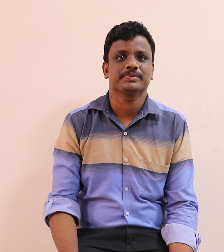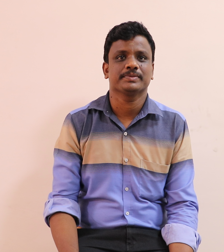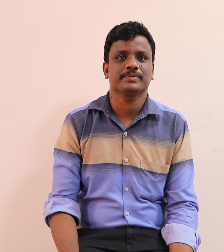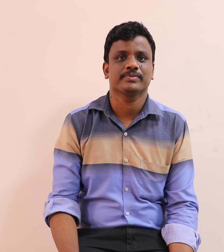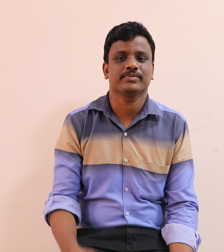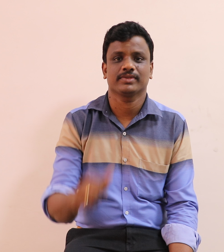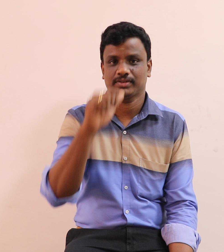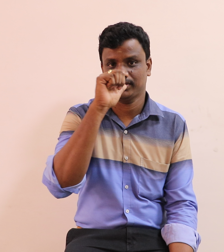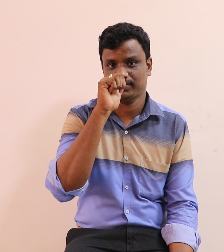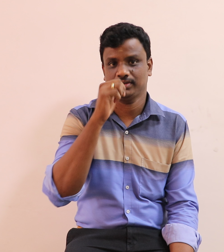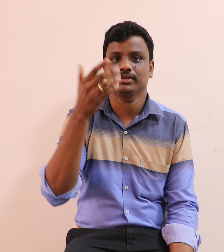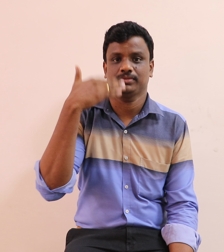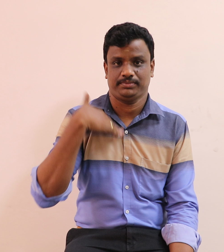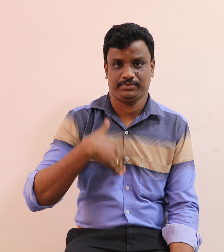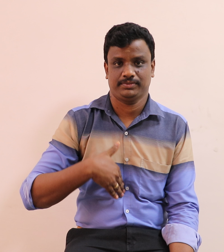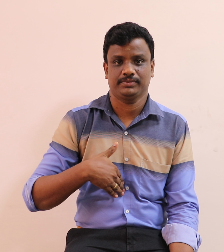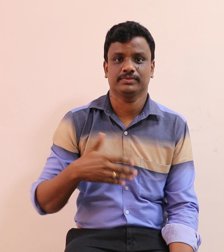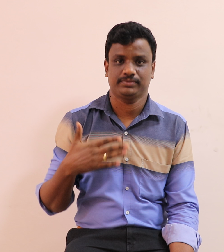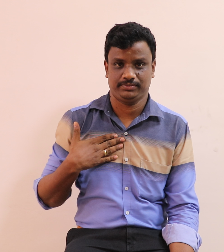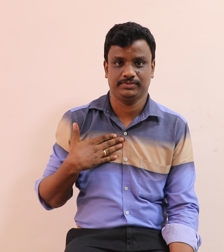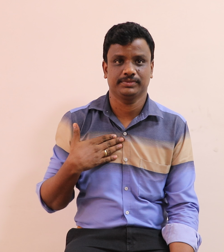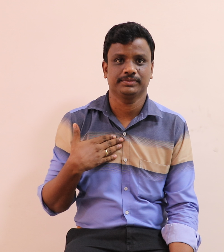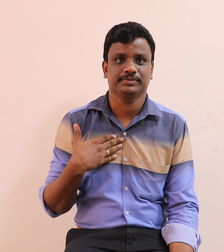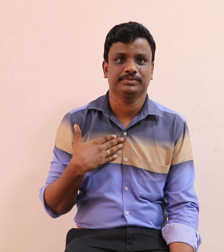bring water for me